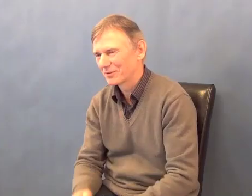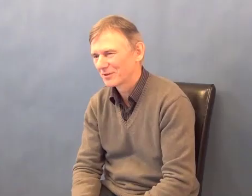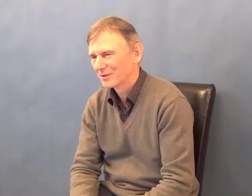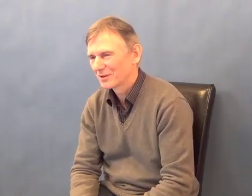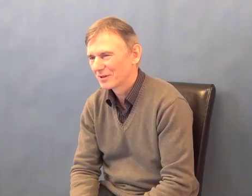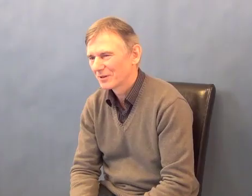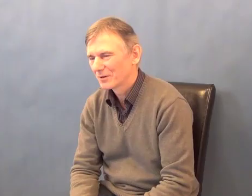Zapomniałem.